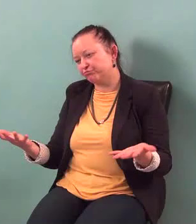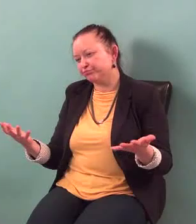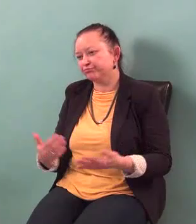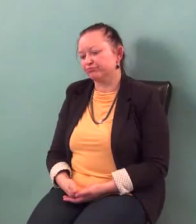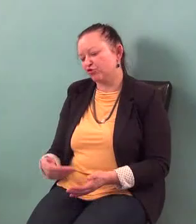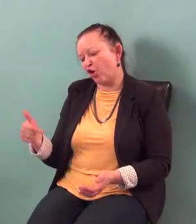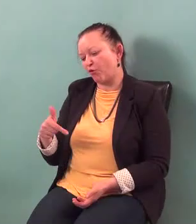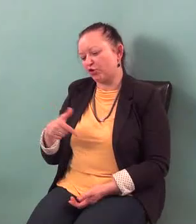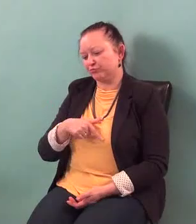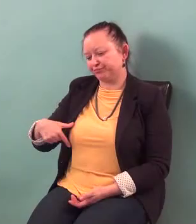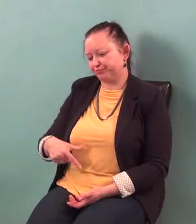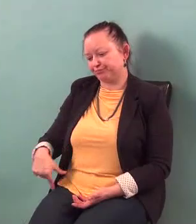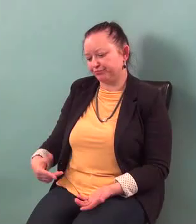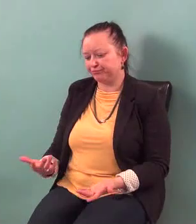Noszenie kostiumu jest obowiązkowe.